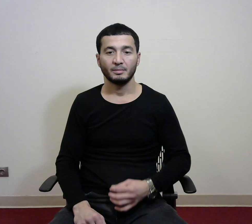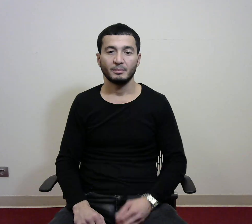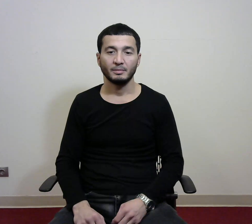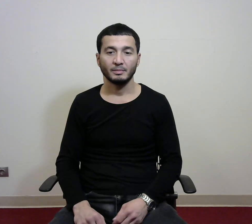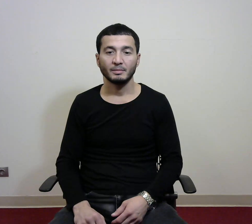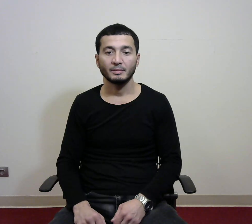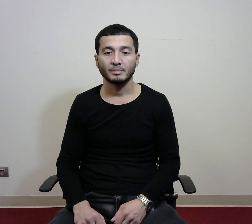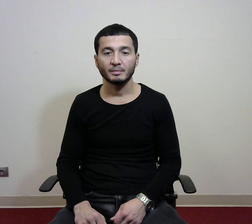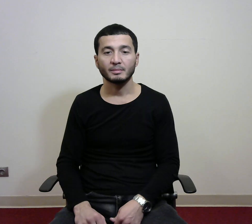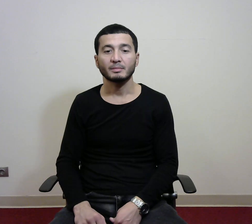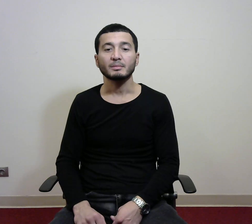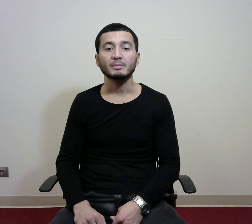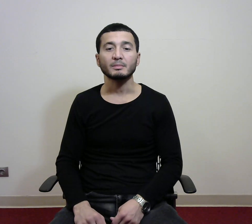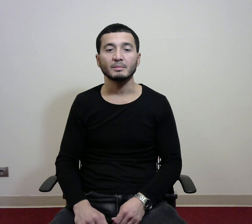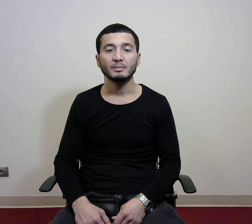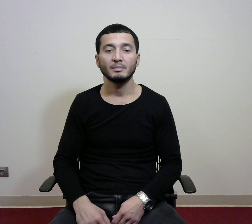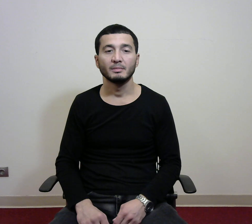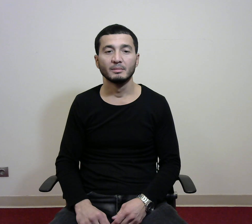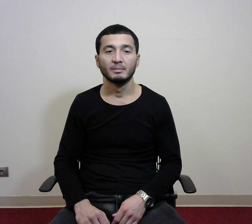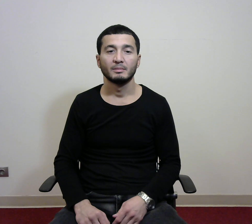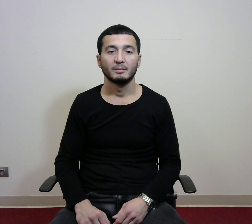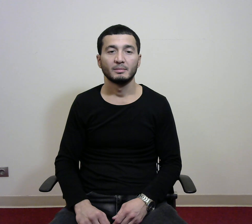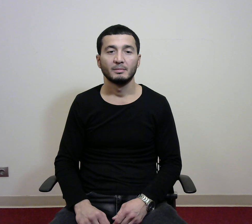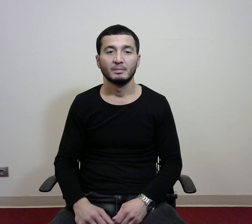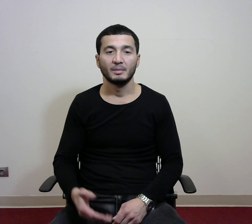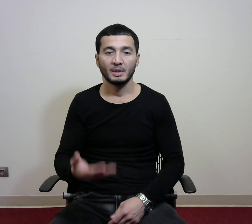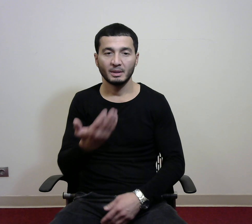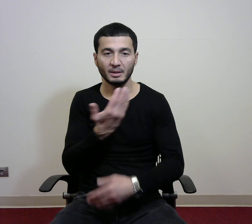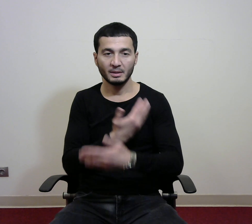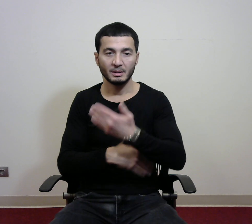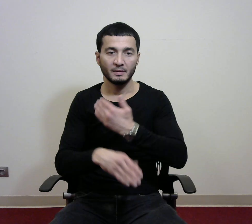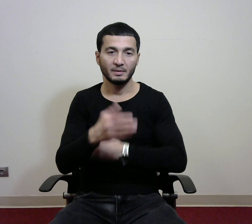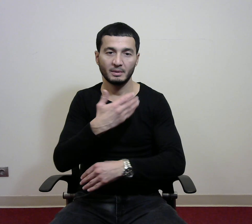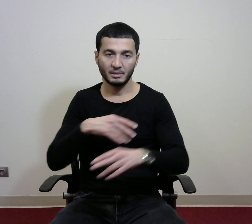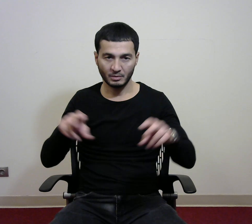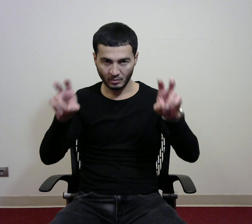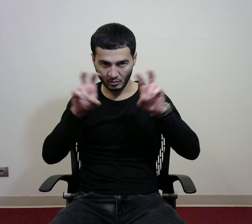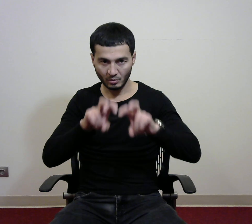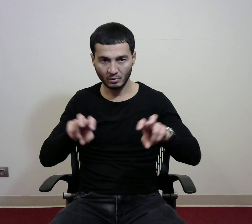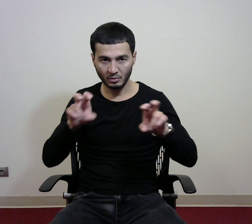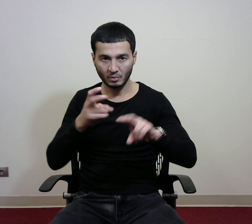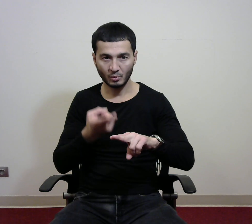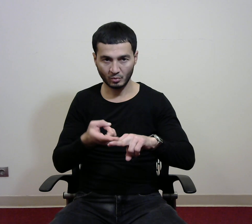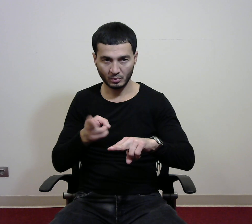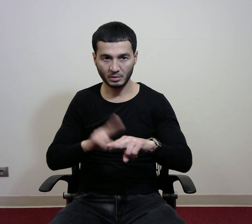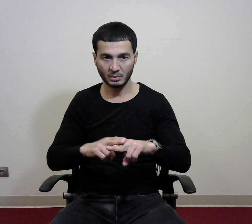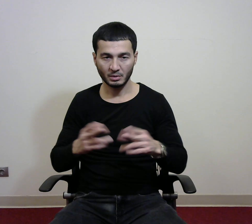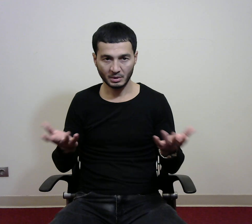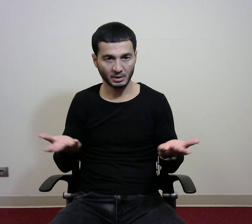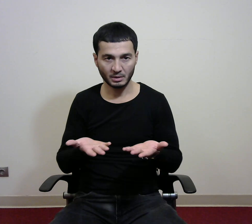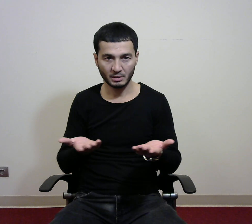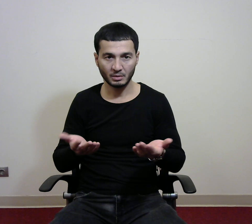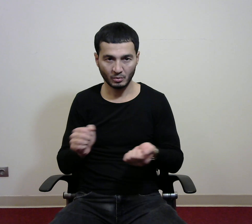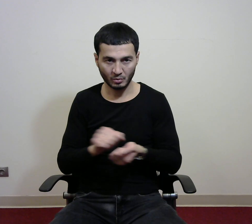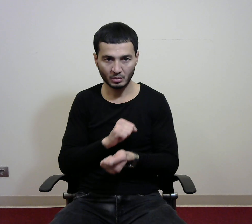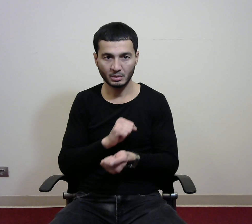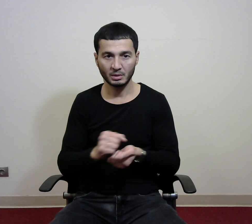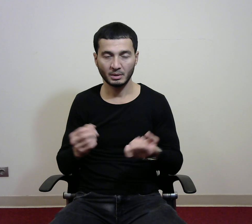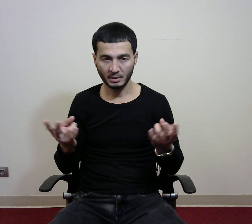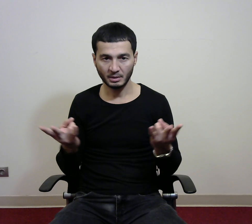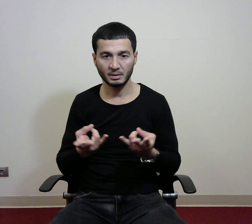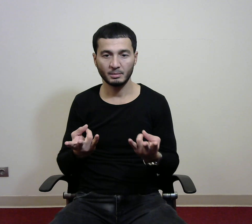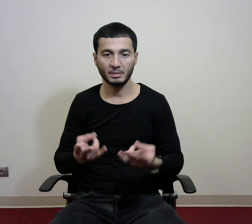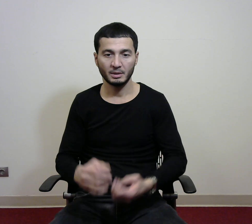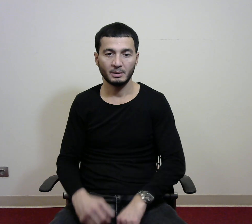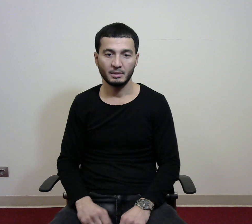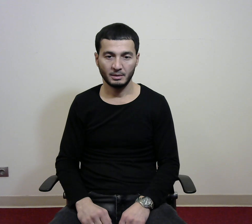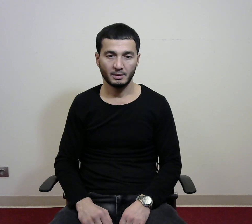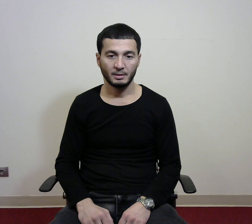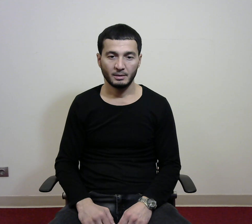Əlilliyin müəyyən edilməsi üçün hansı sənədlər lazımdır